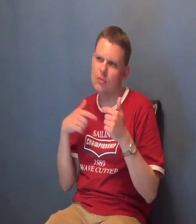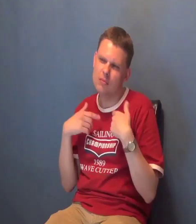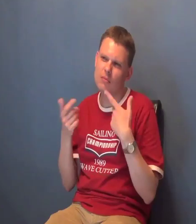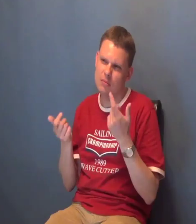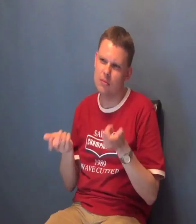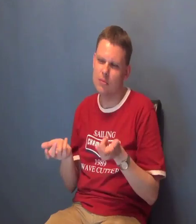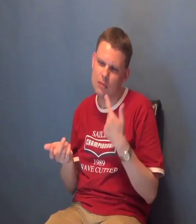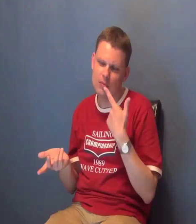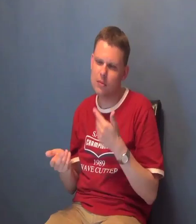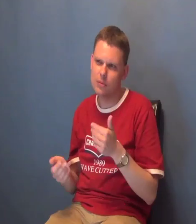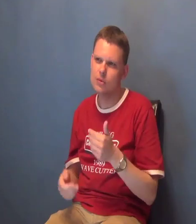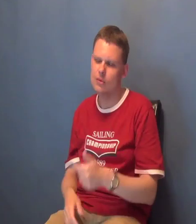Tak myślę, może.